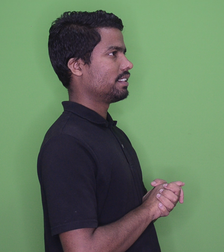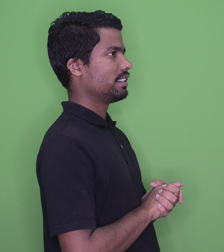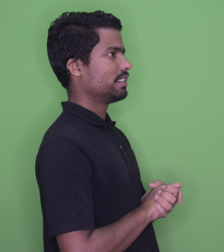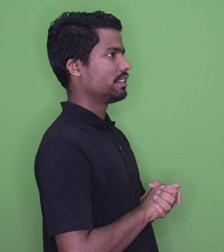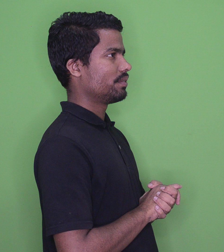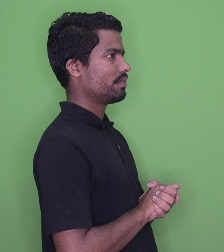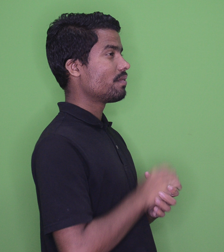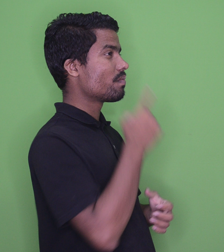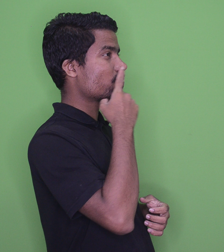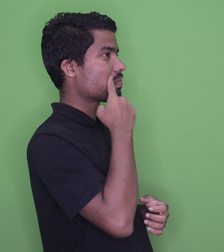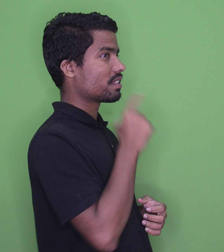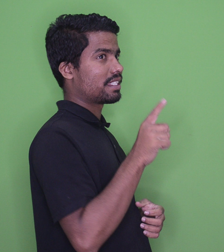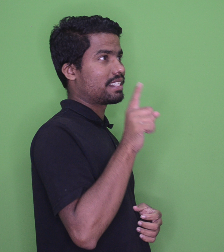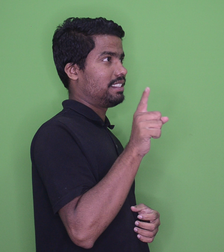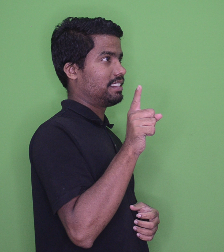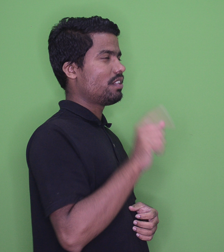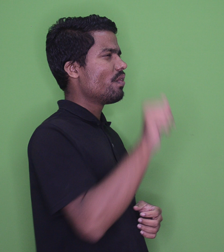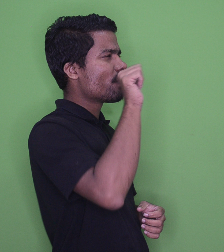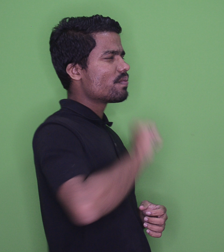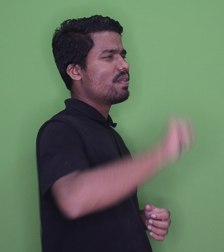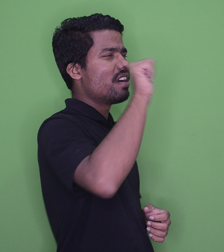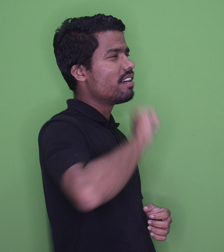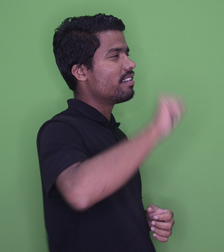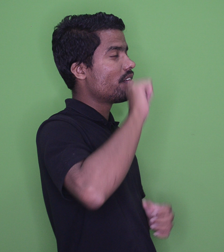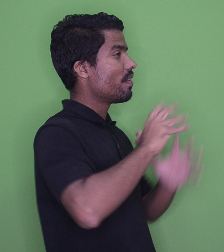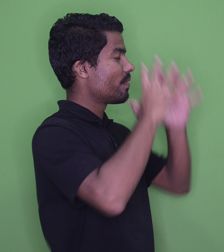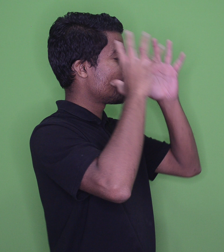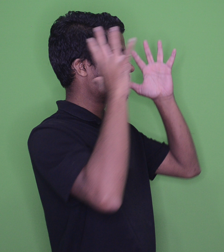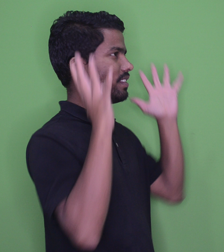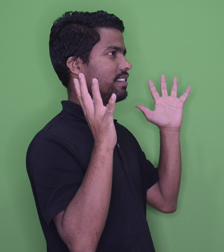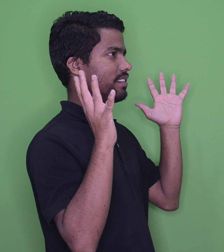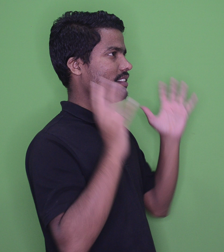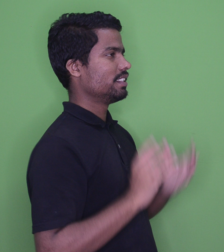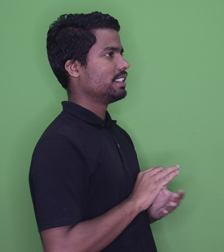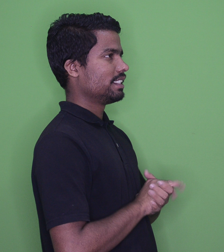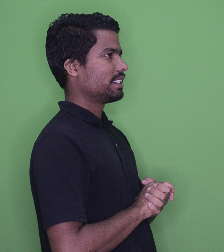he drinks too much